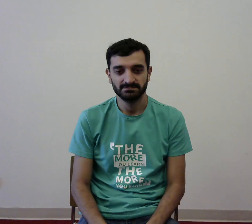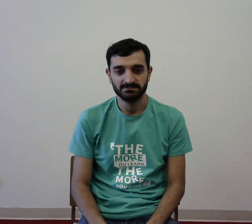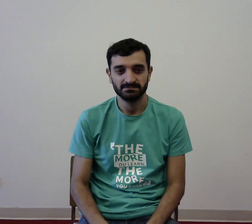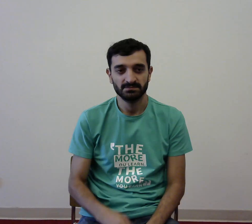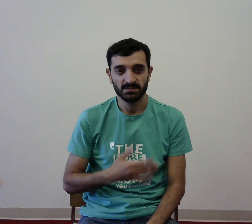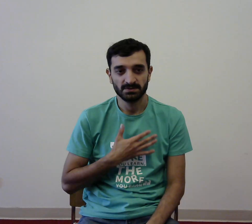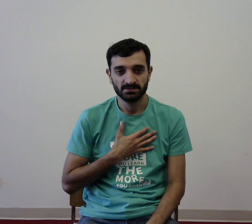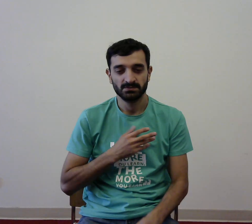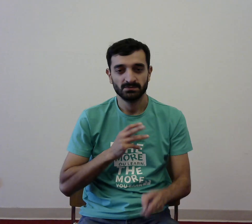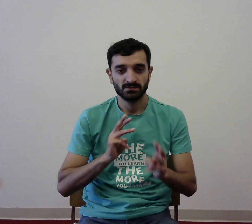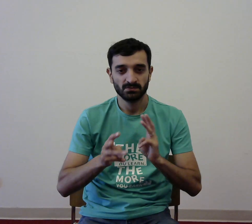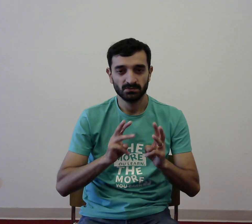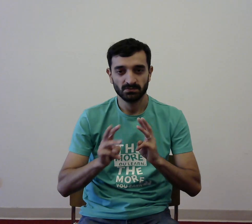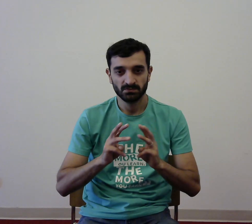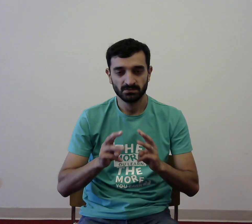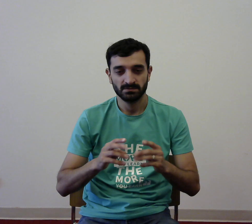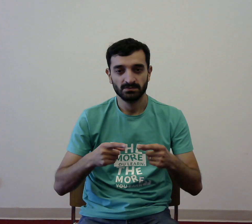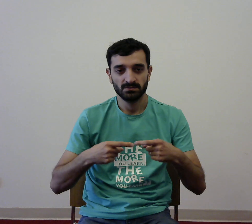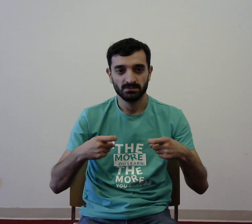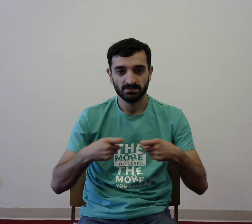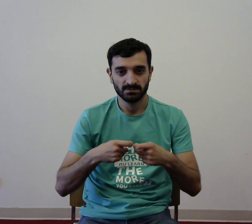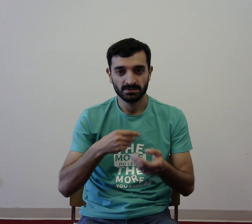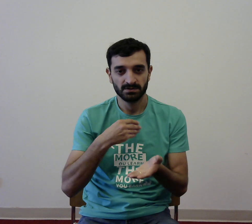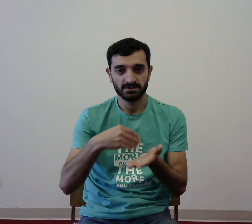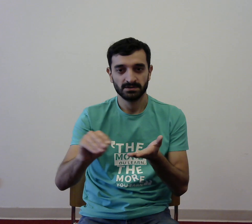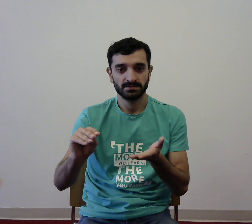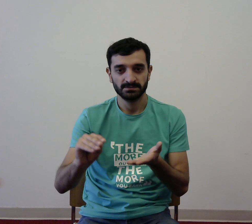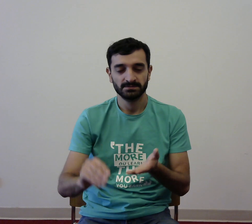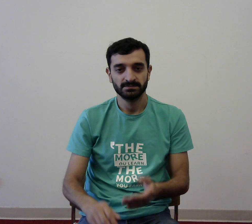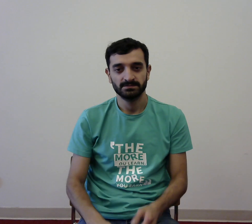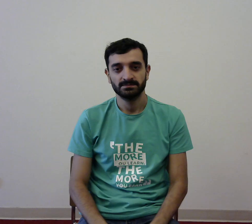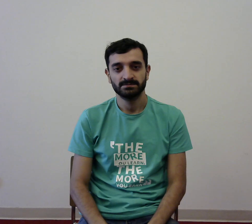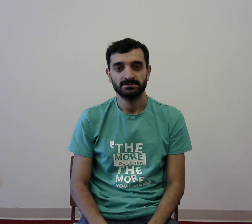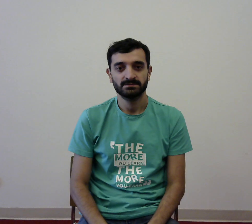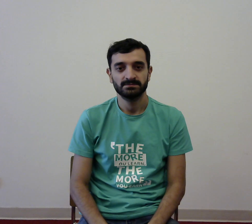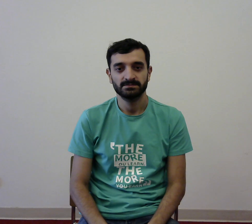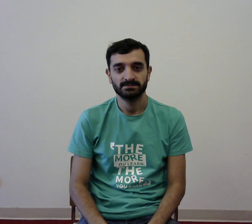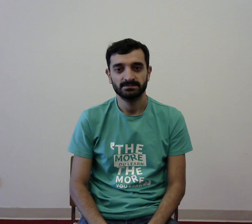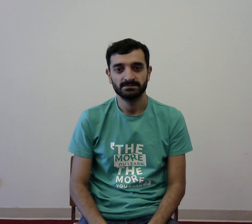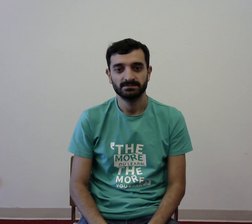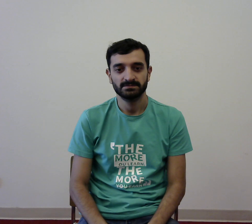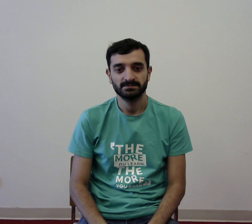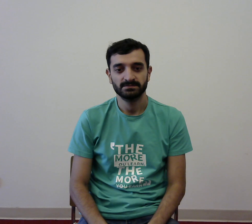Mən mətbəx üçün qab almalıyam